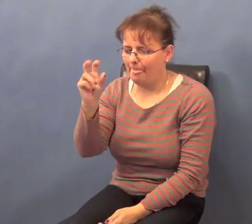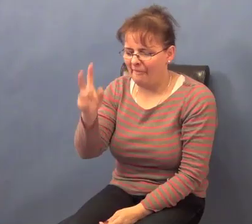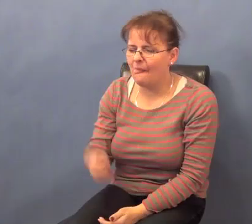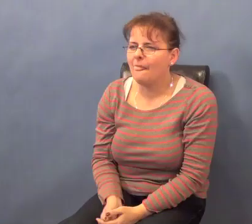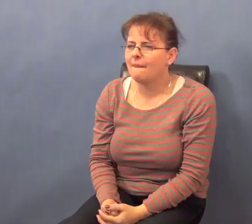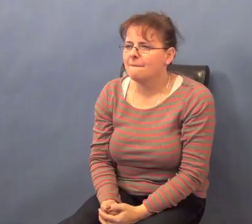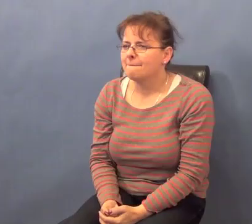Tak, tak.